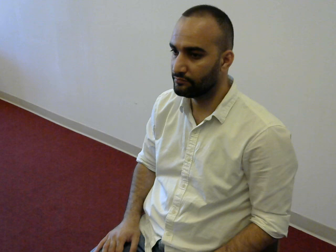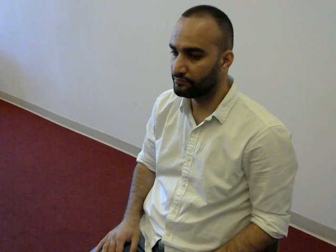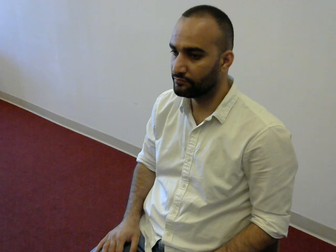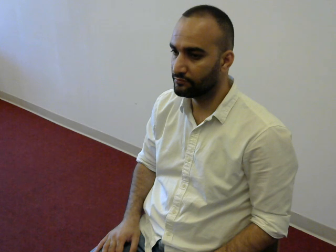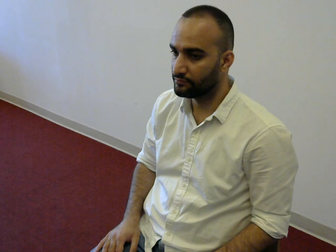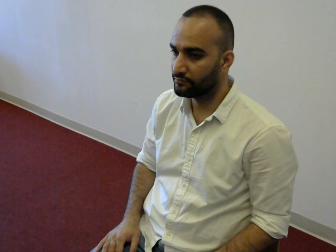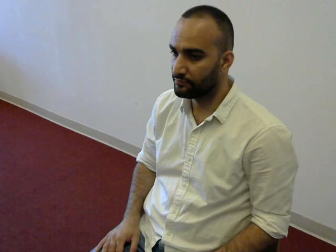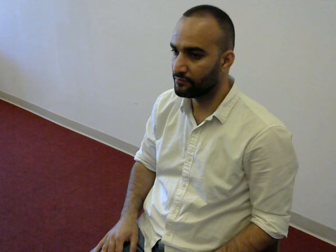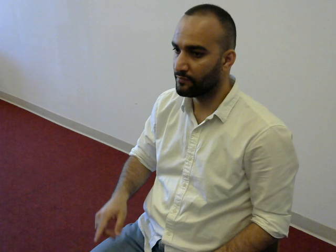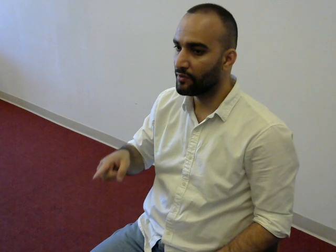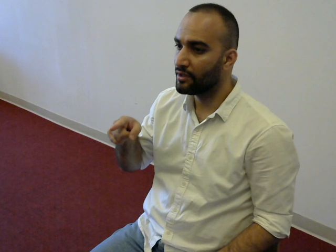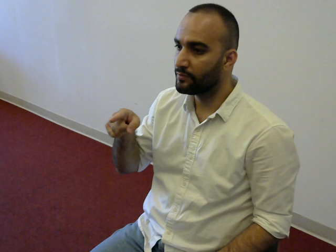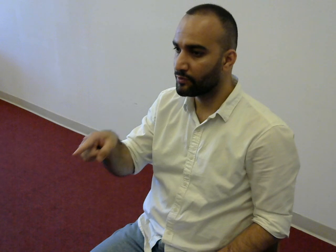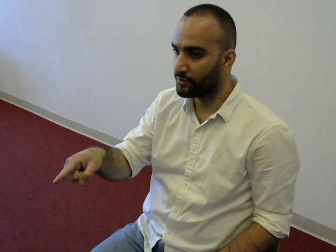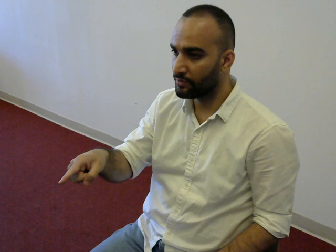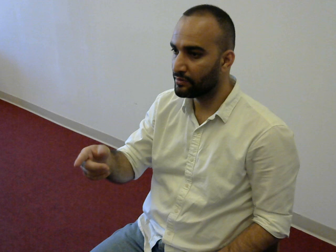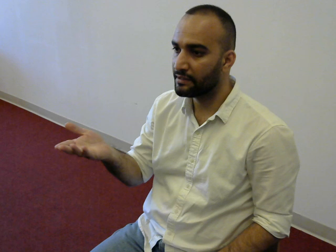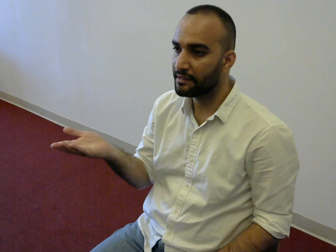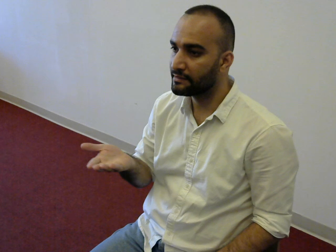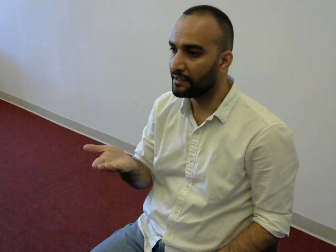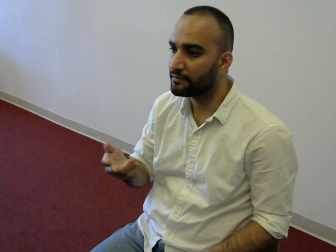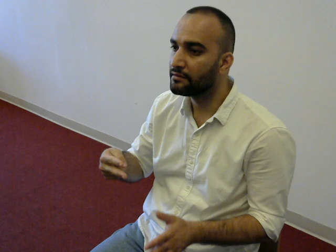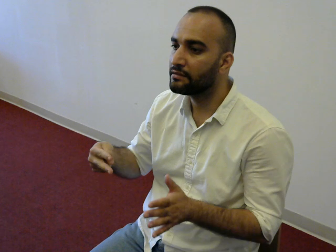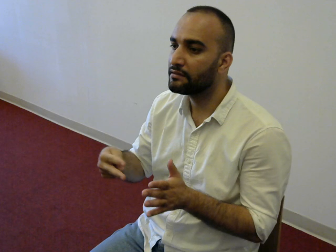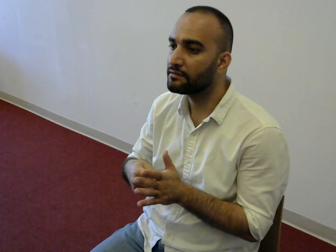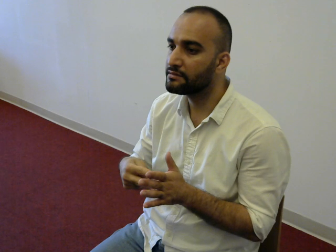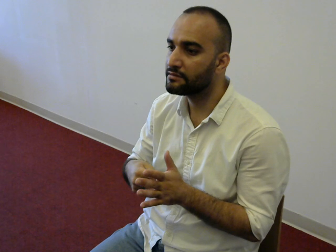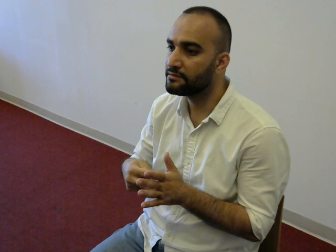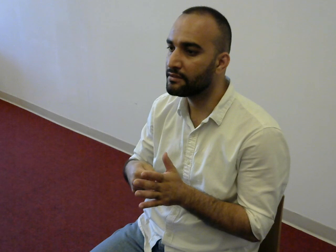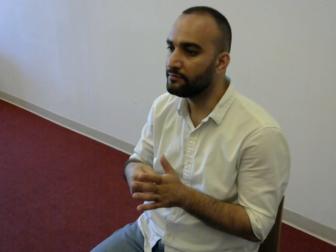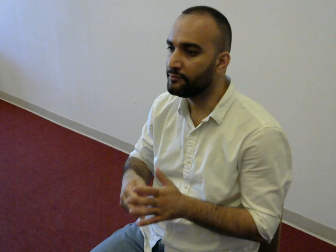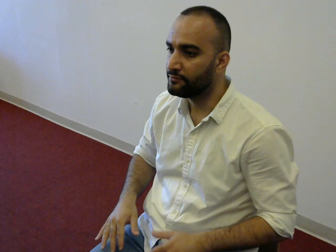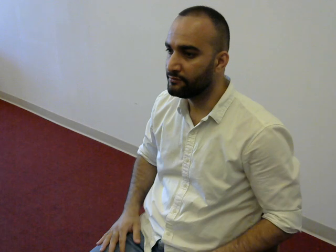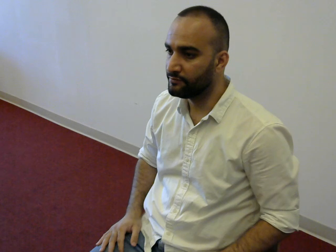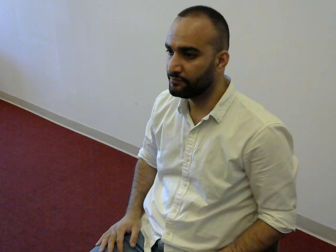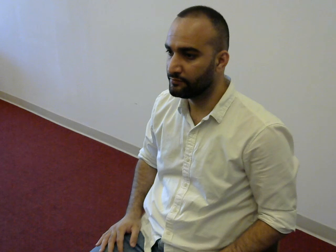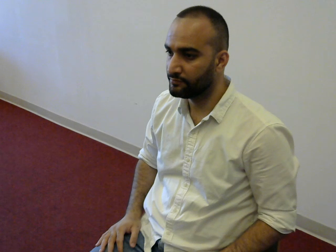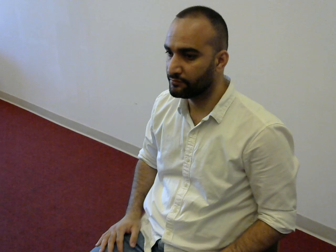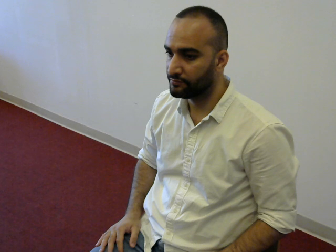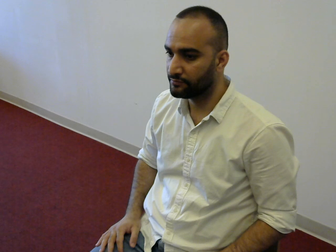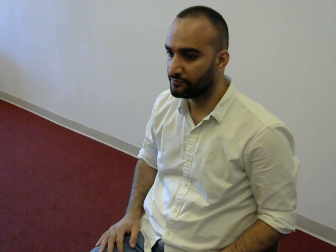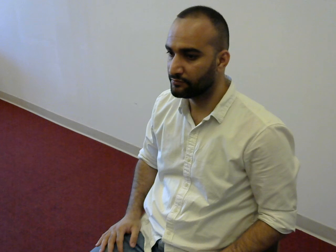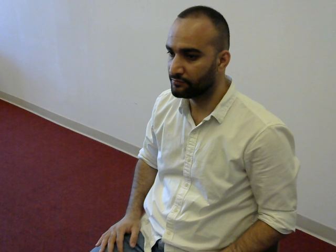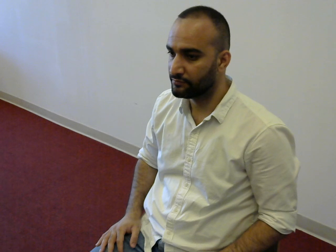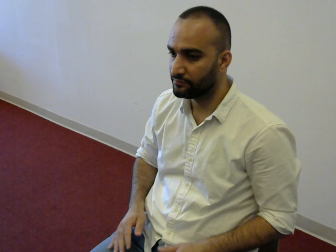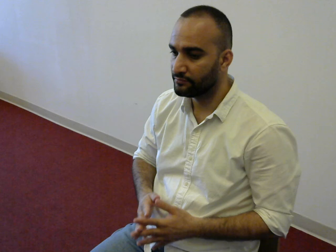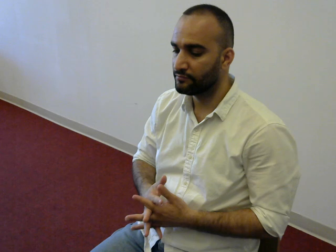Bu neçəyədir?